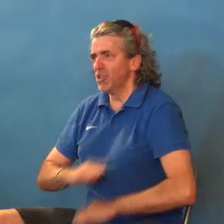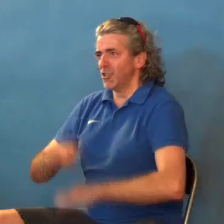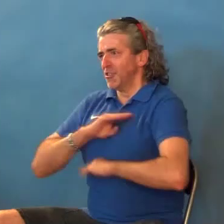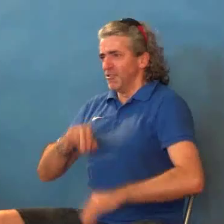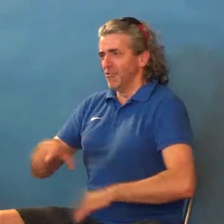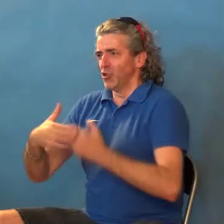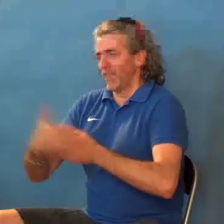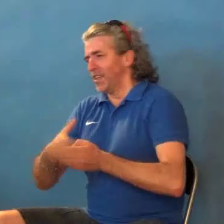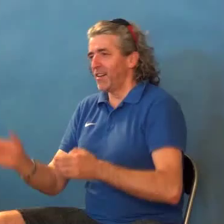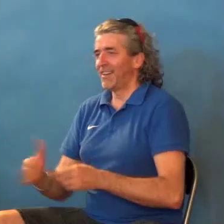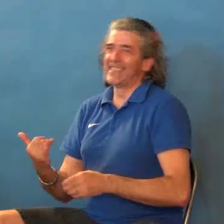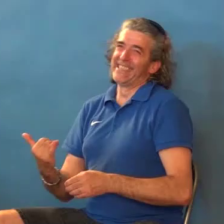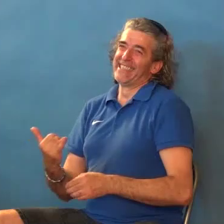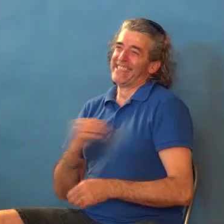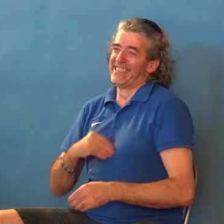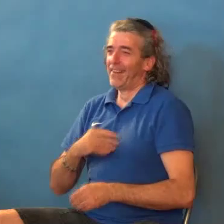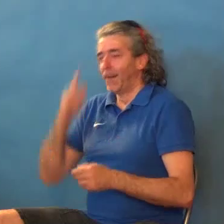A tata zdenerwowany idzie do domu, otwiera drzwi, a tam małe dziecko uśmiecha się.